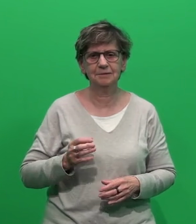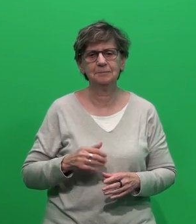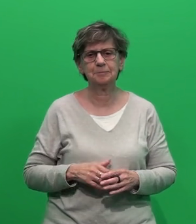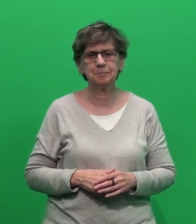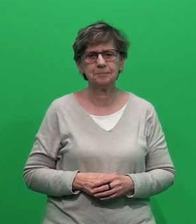Sí.